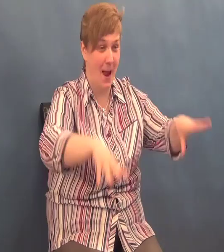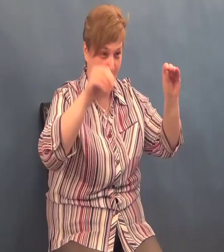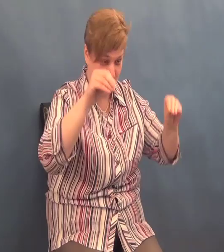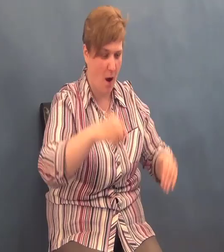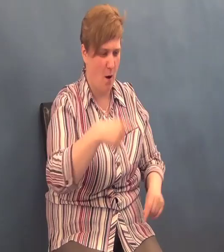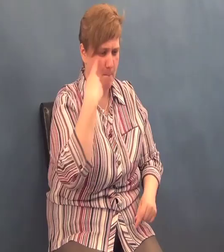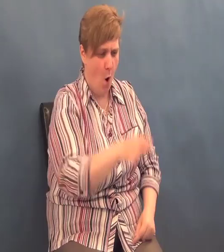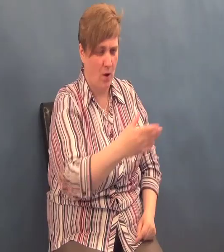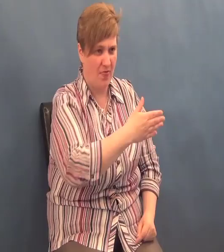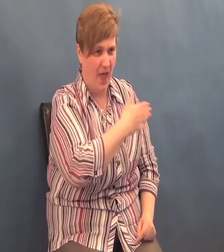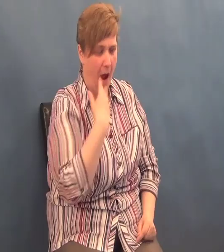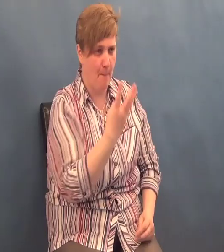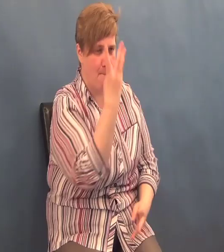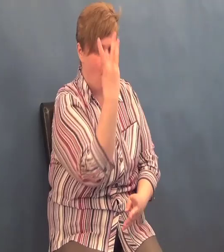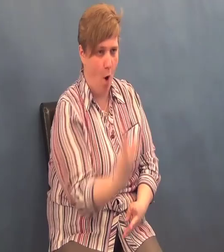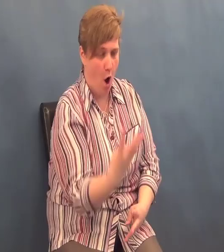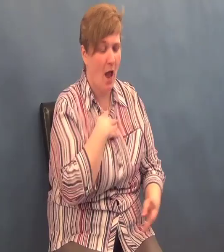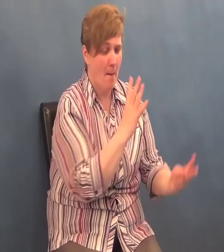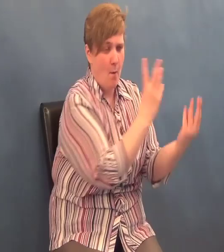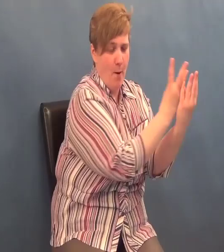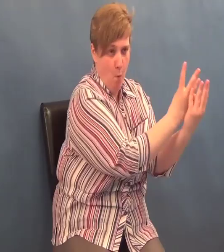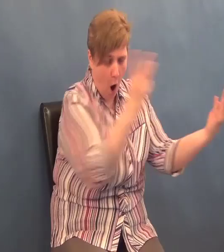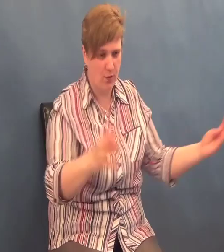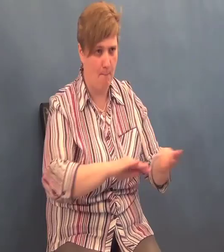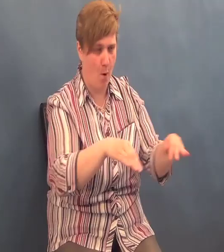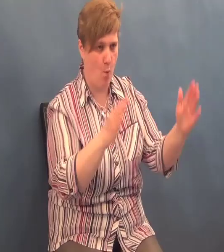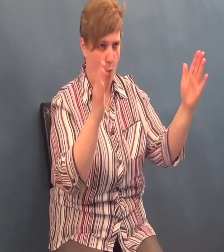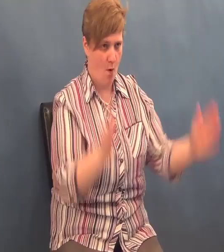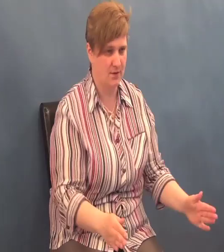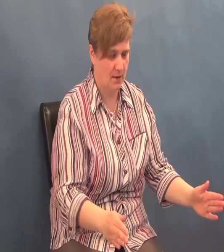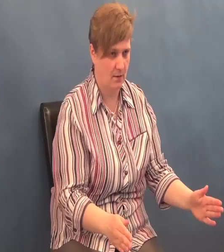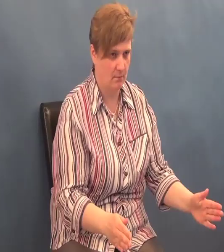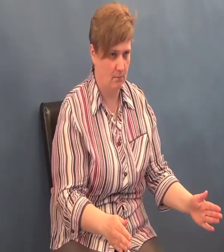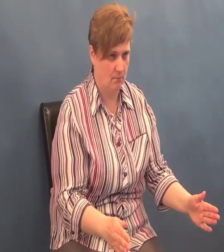Na początku zauważa, że w płocie brakuje desek i że jest dziura w płocie.